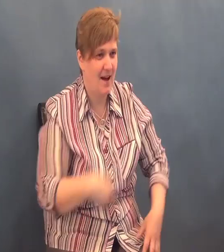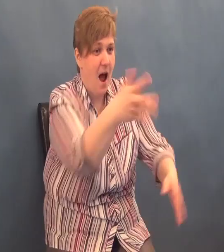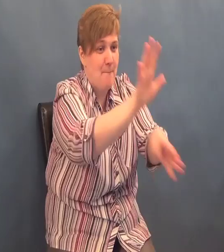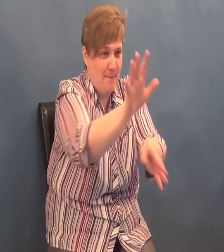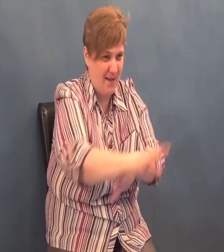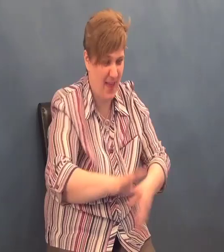Piętnasty.